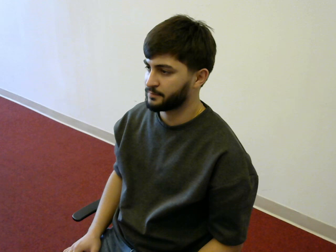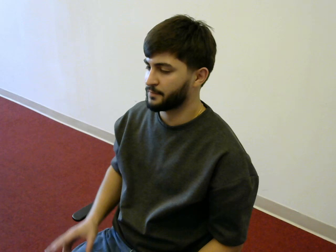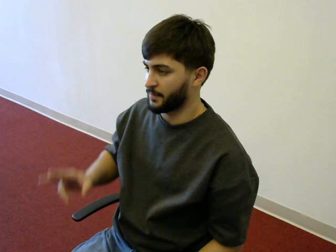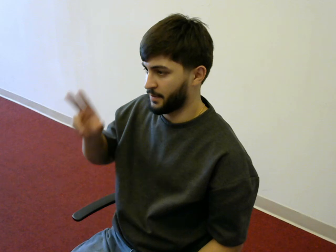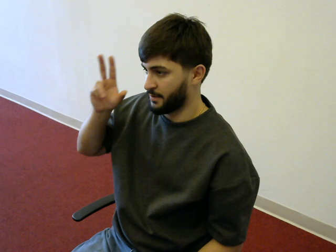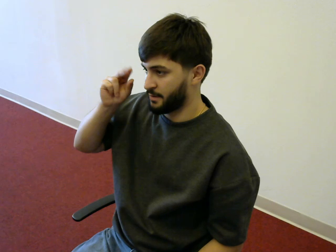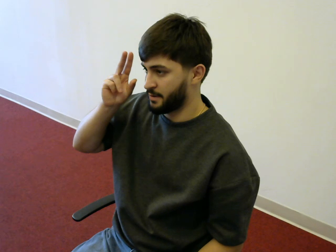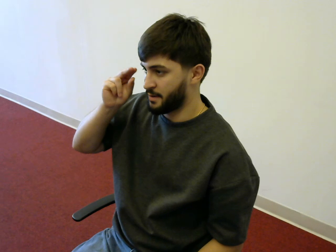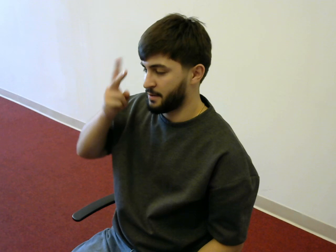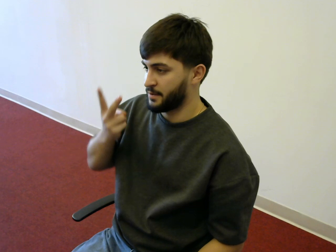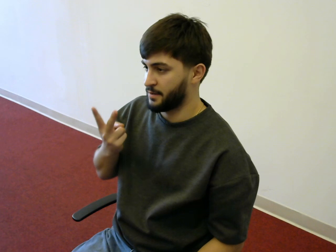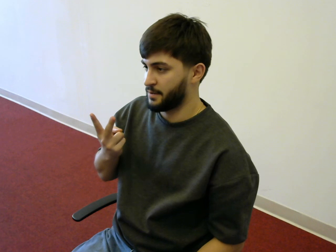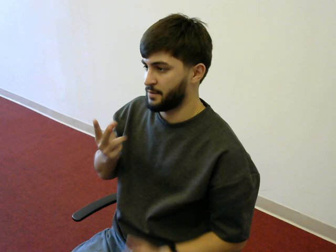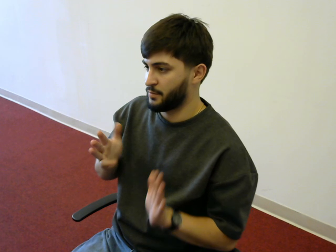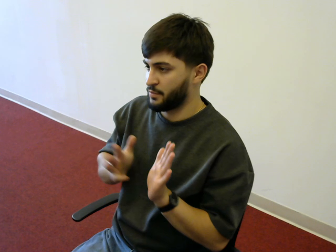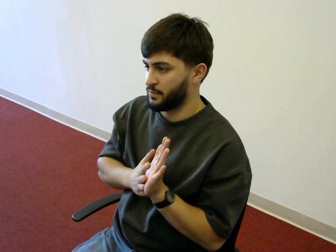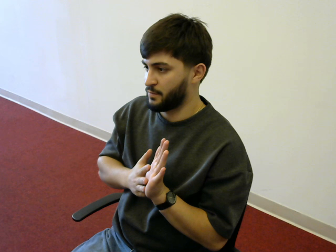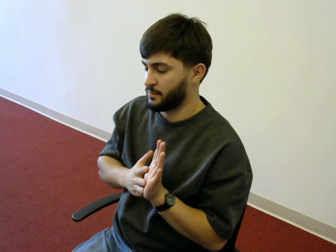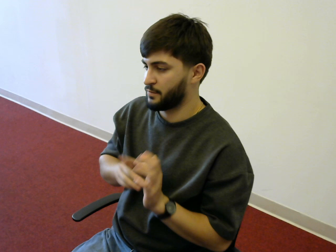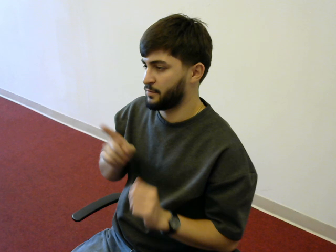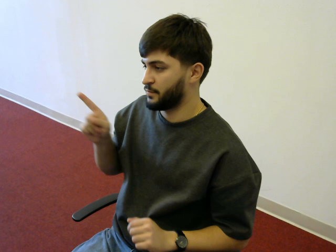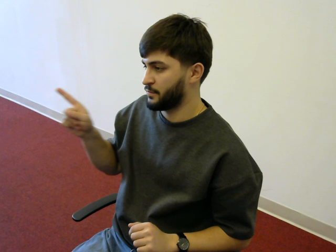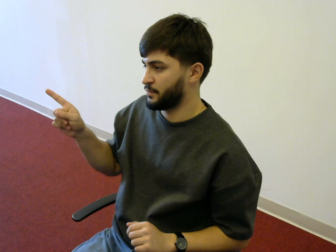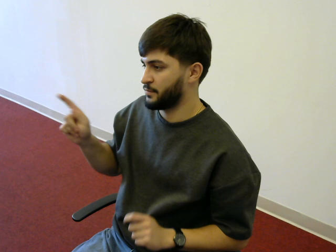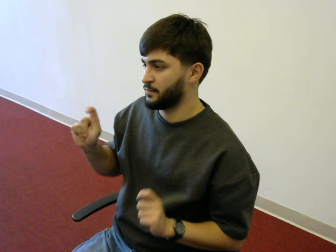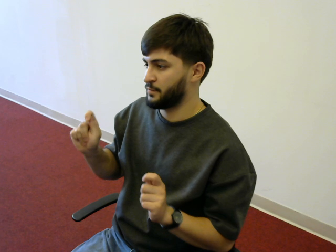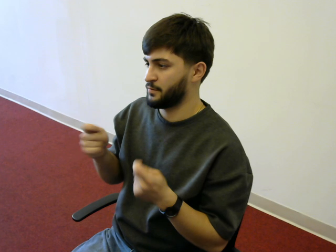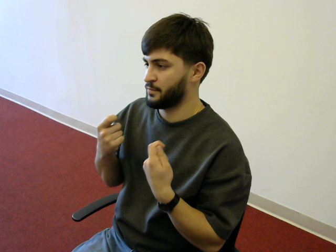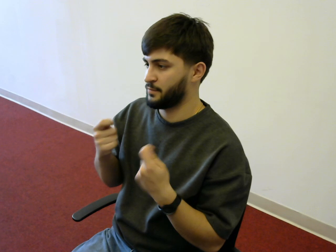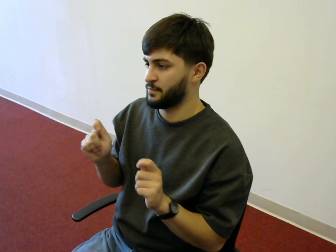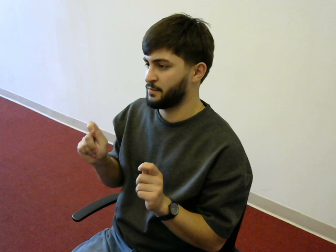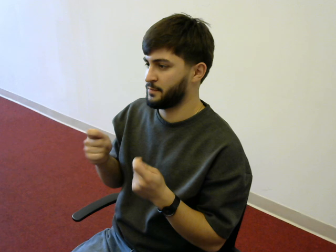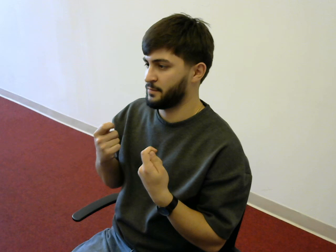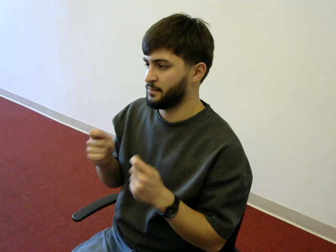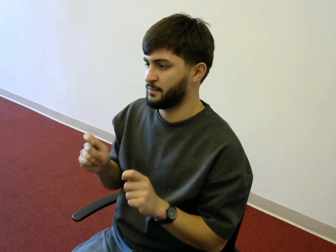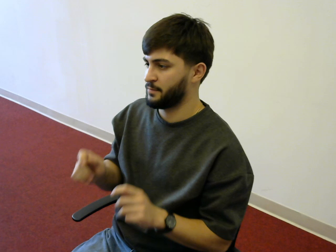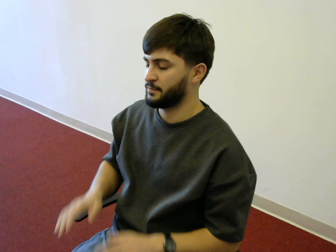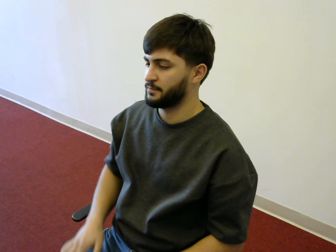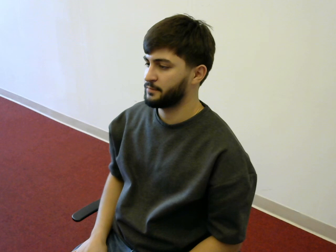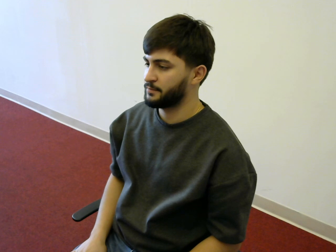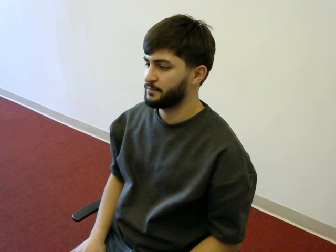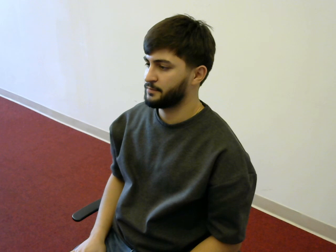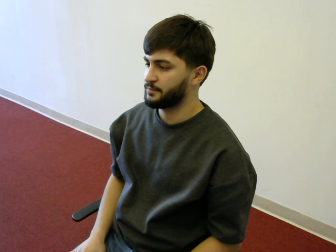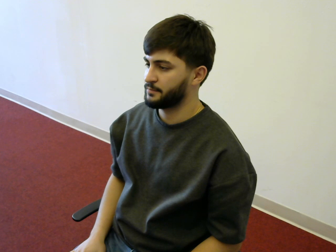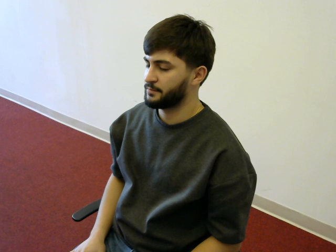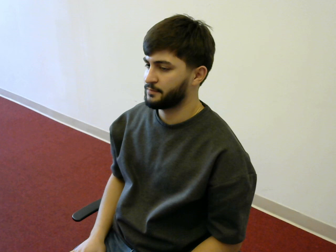Ayın 29-u onun toyudur